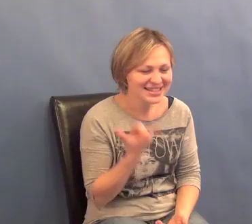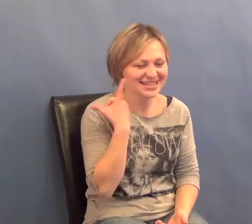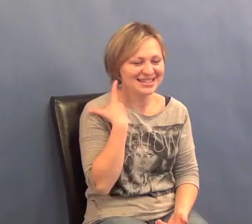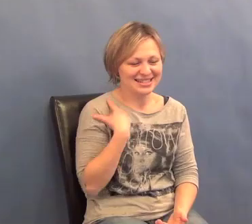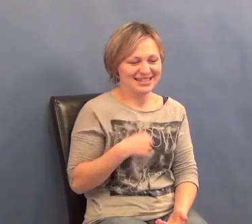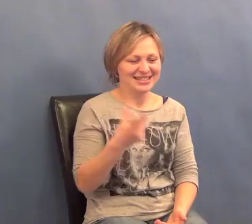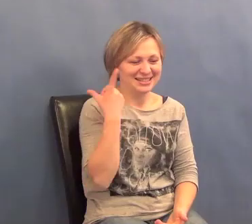Aha.